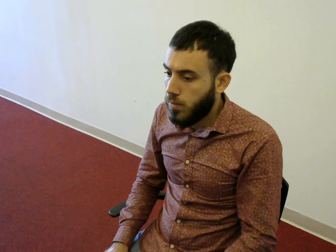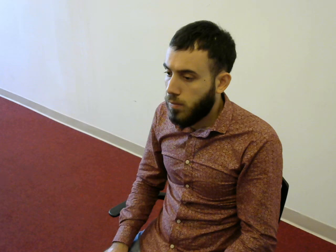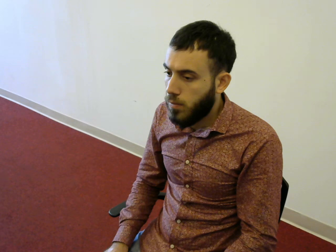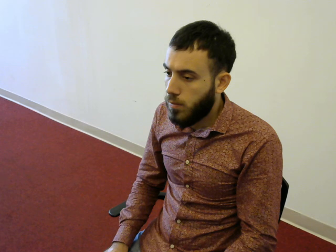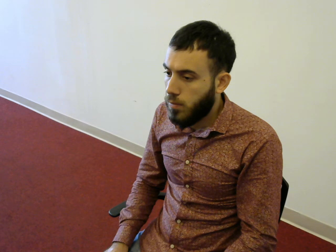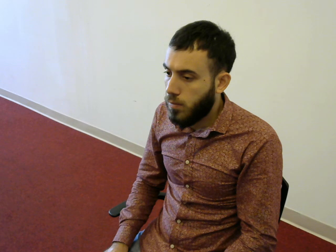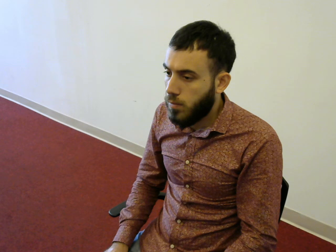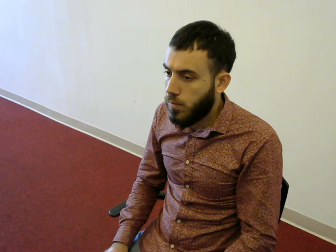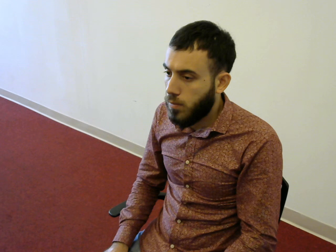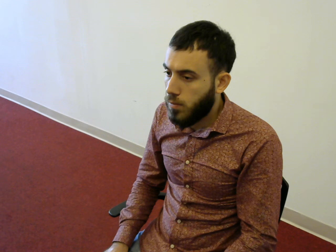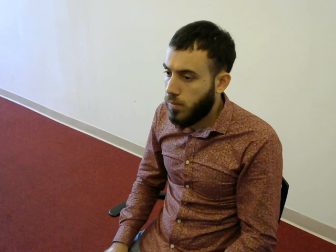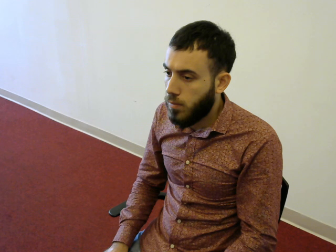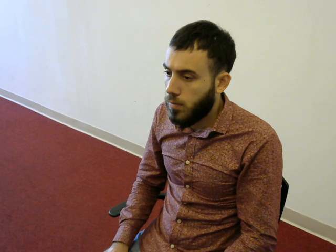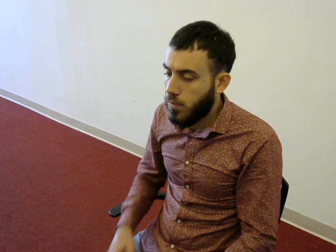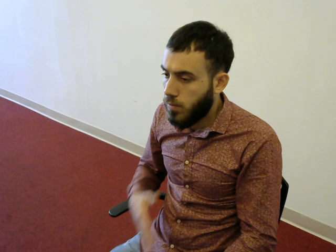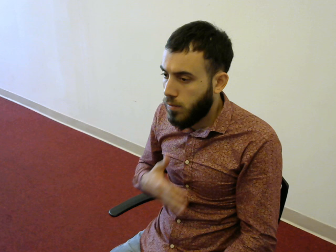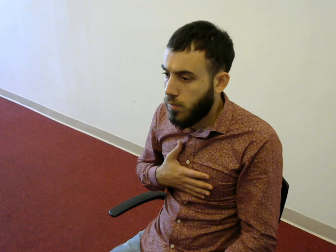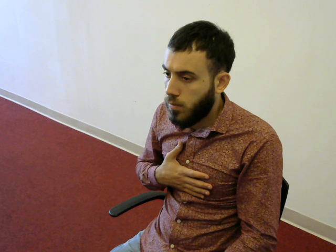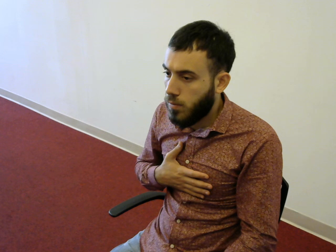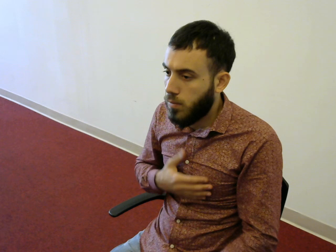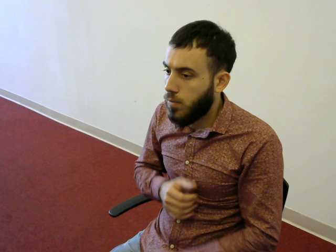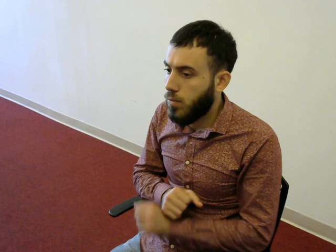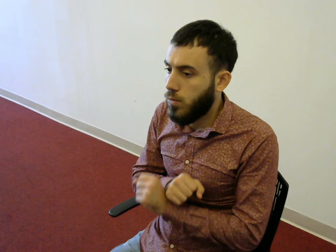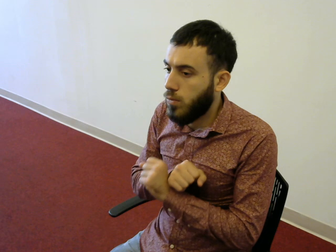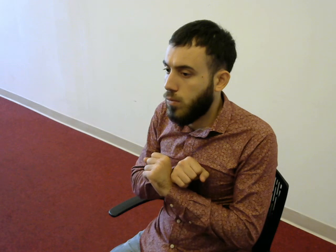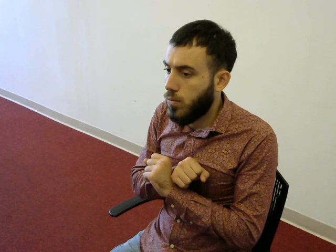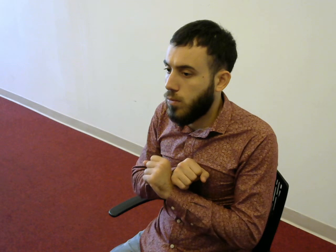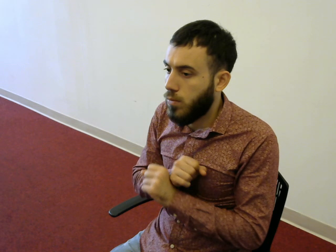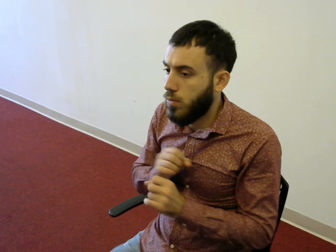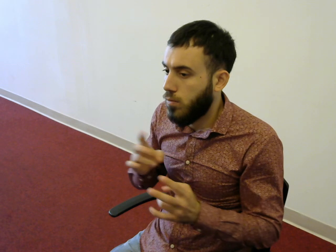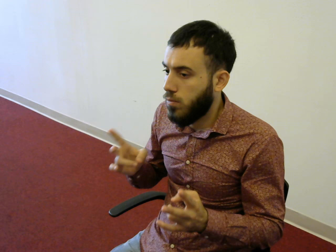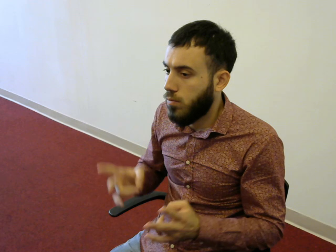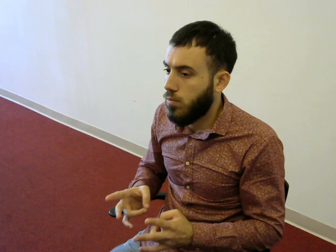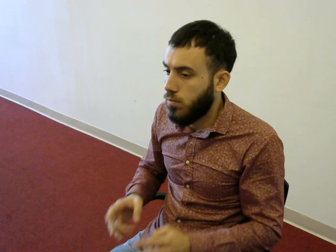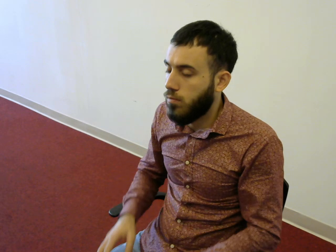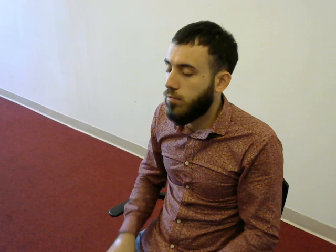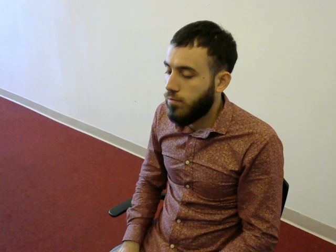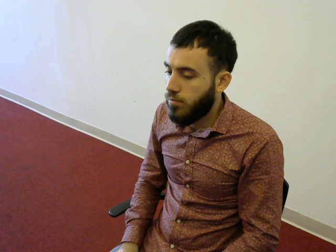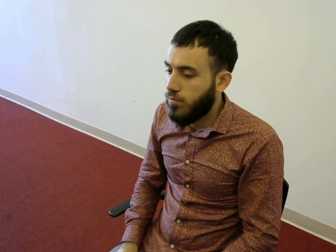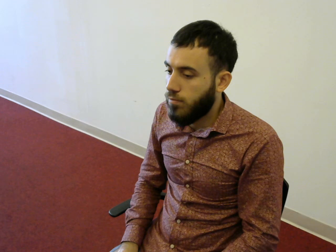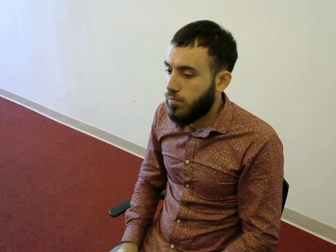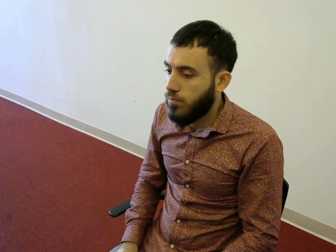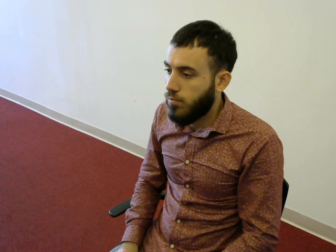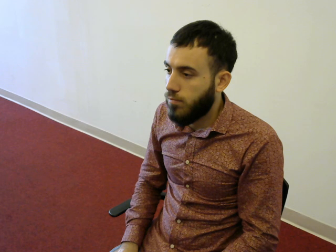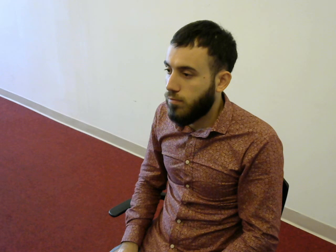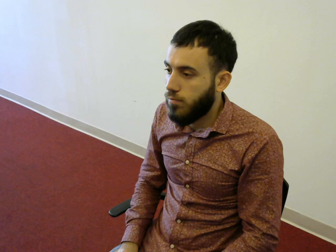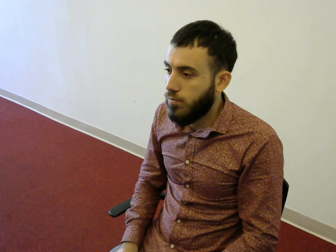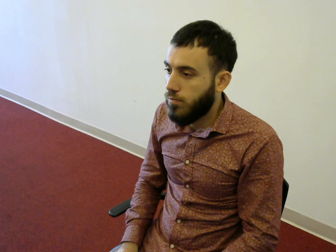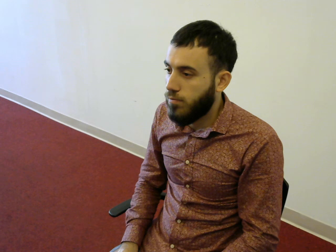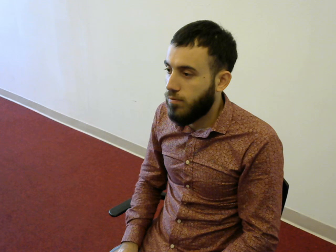Mənə istirahət etmək lazımdır